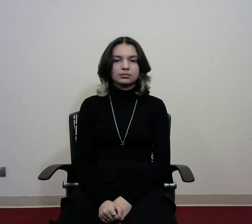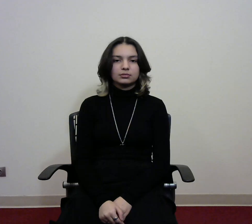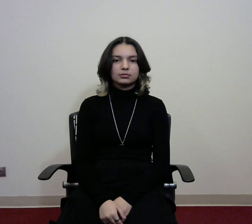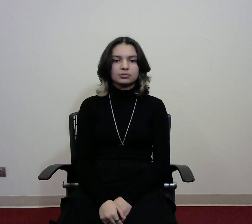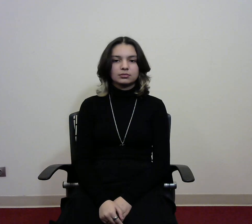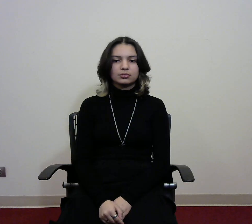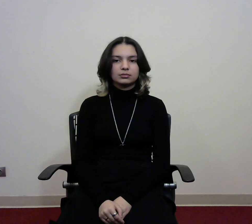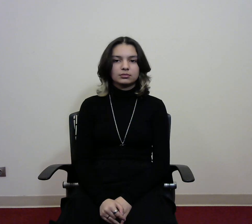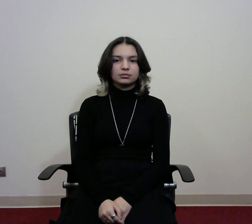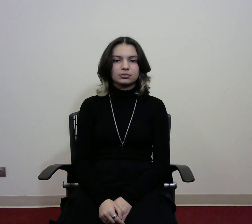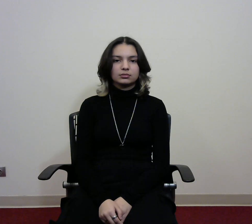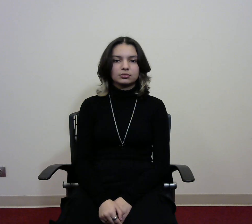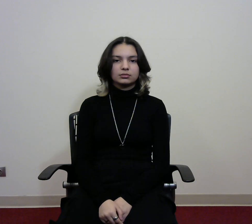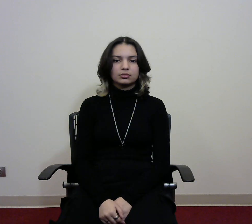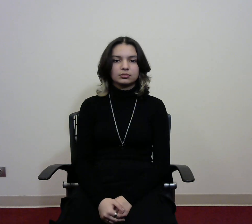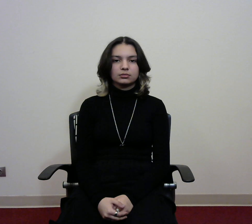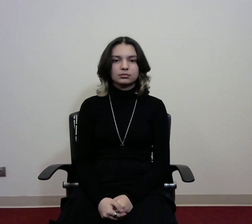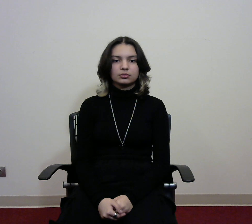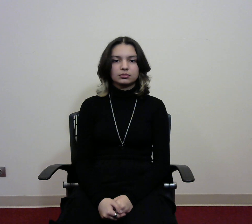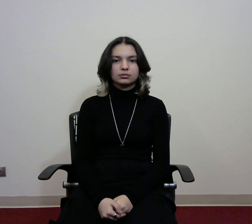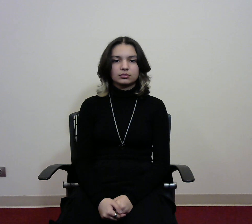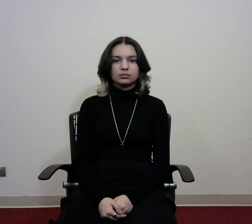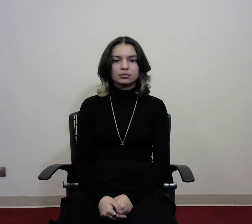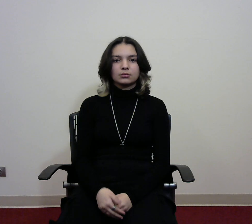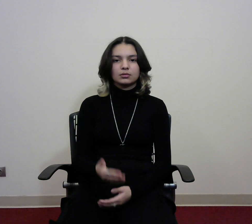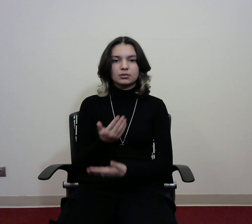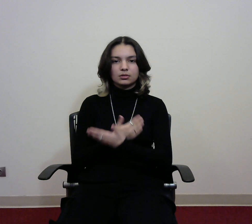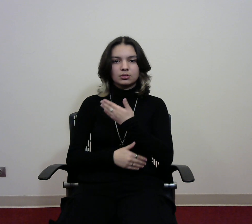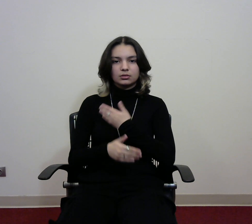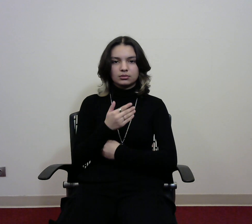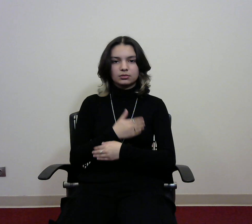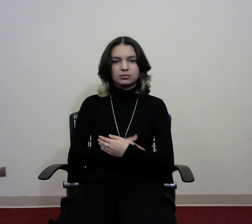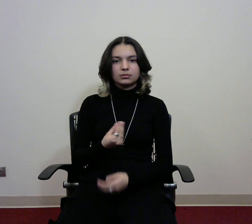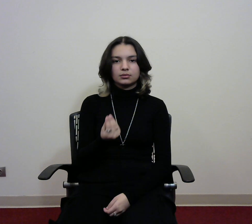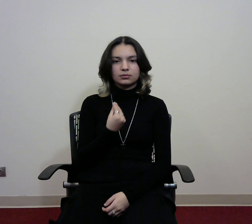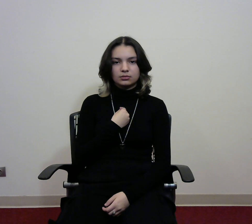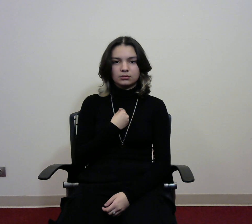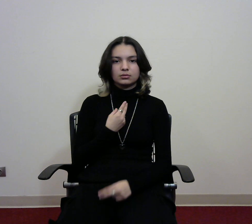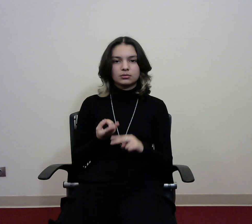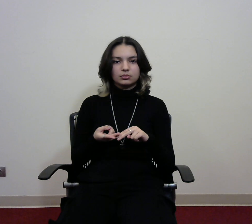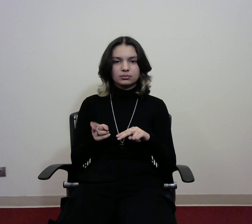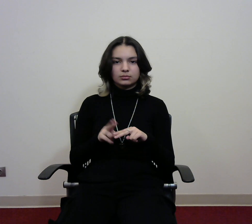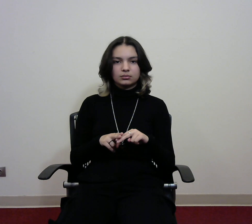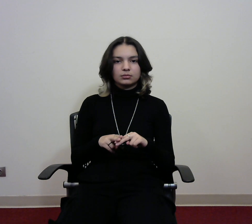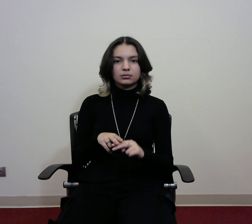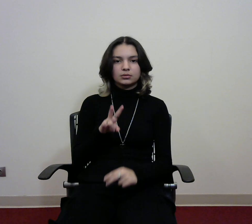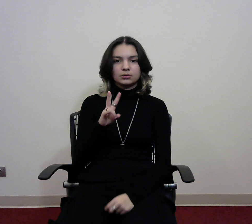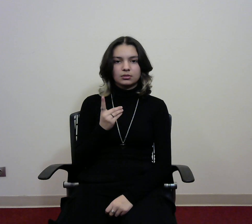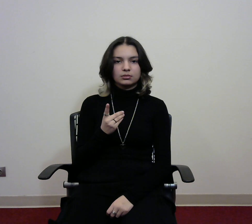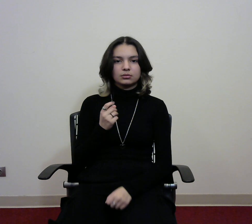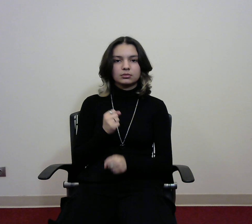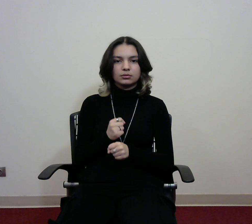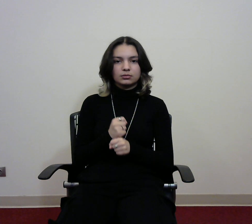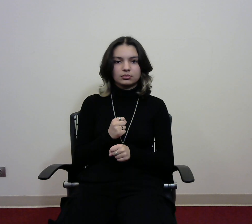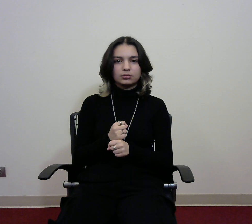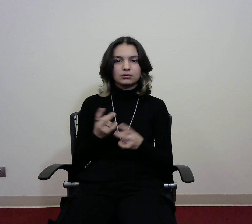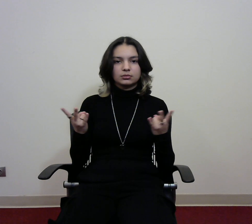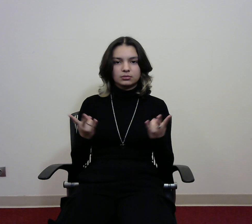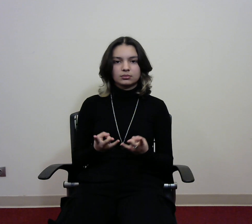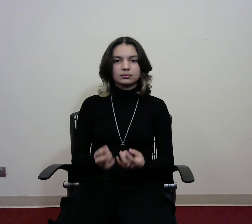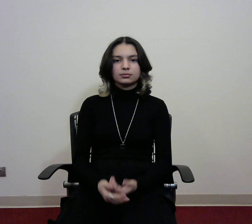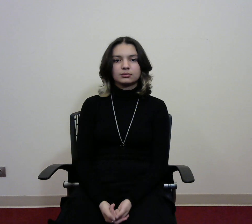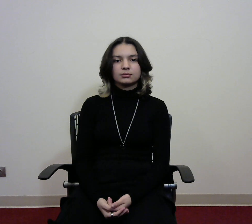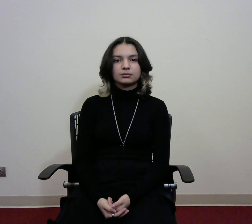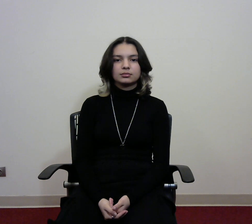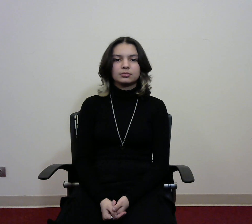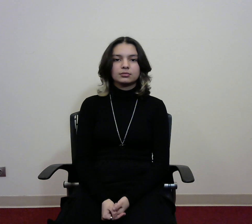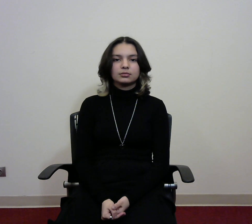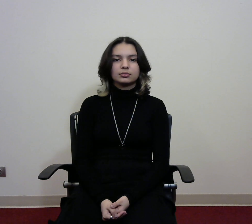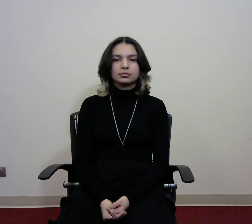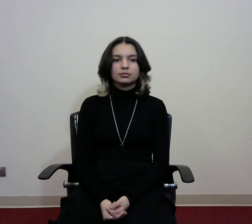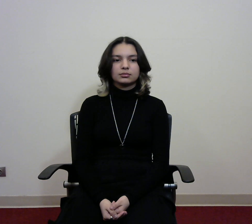Əlilliyin təyin olunması üçün nə etmək lazımdır?